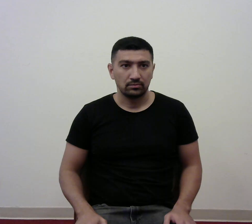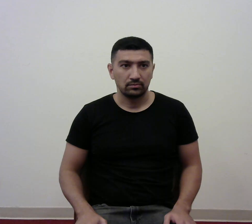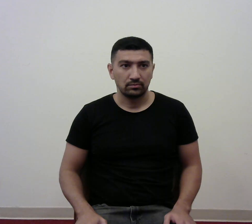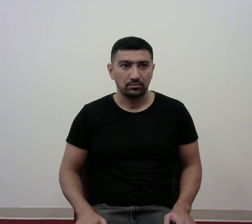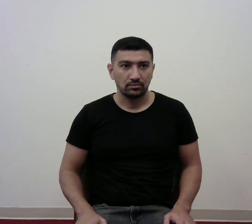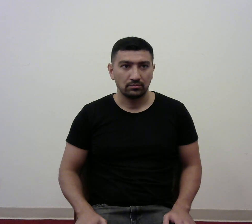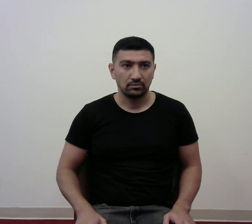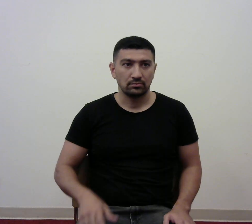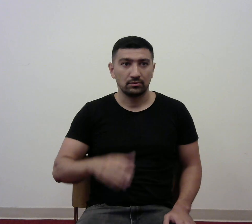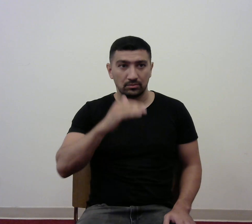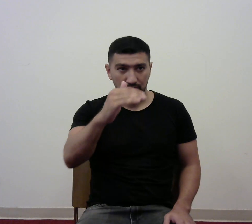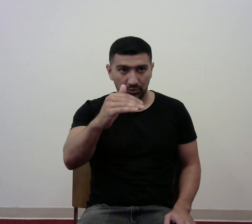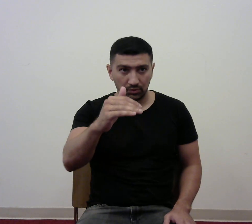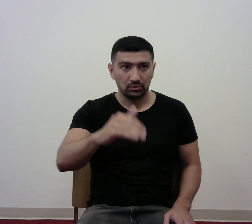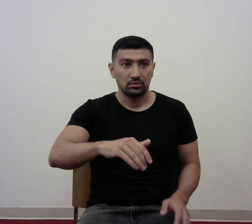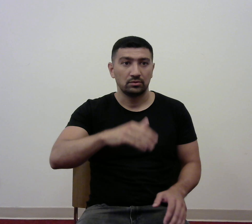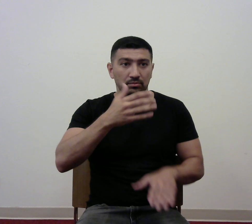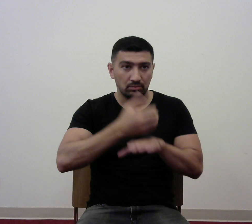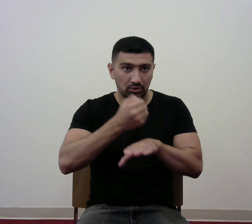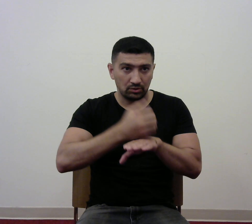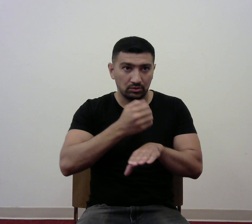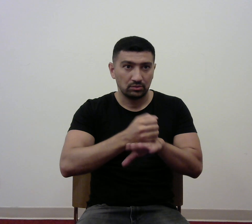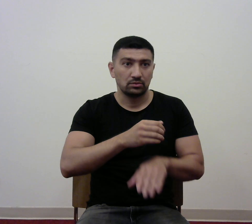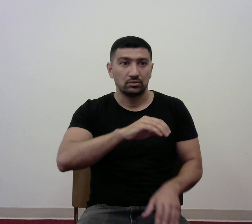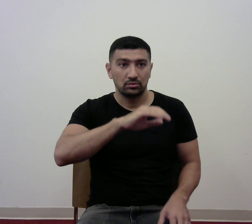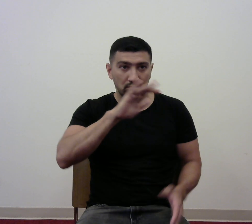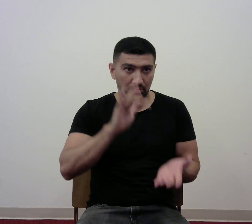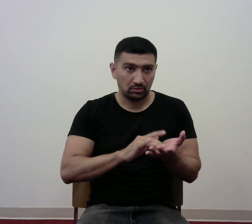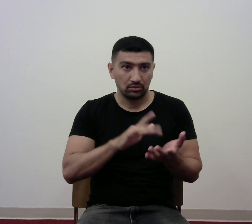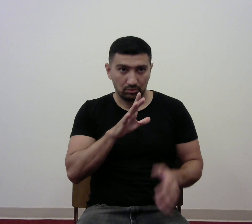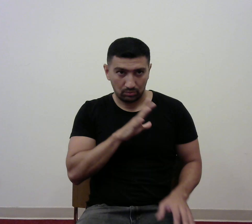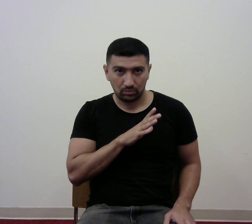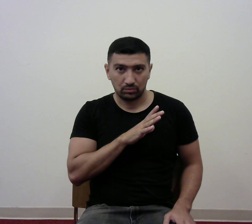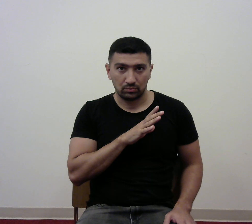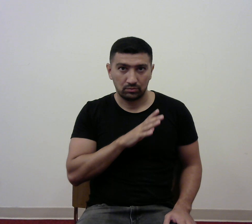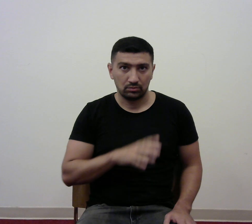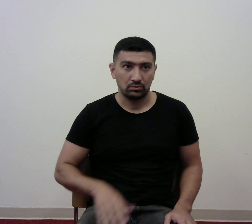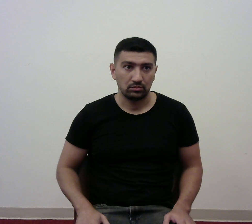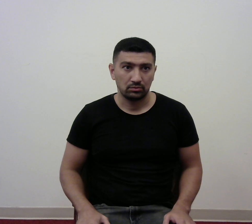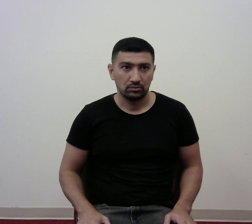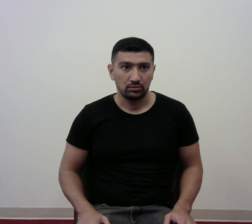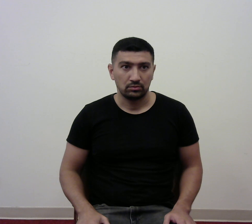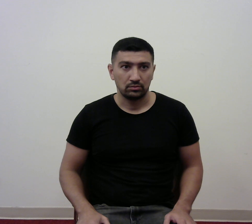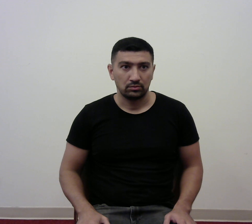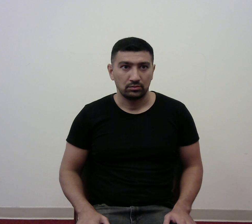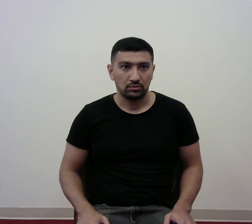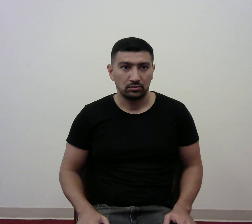Siz İçərişəhərdə olmusuz?